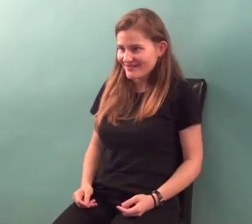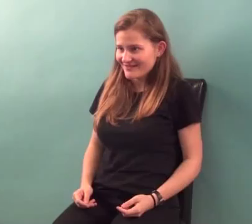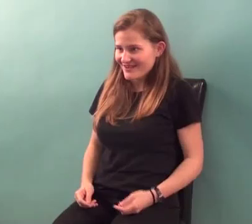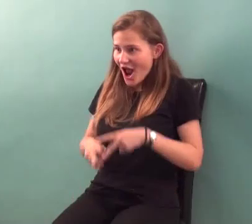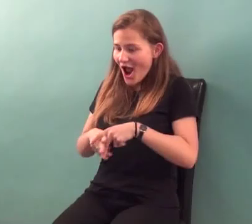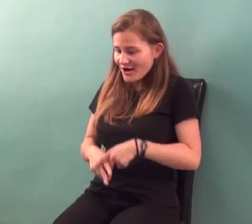Koń.